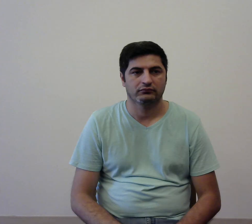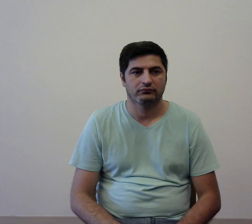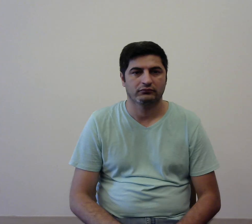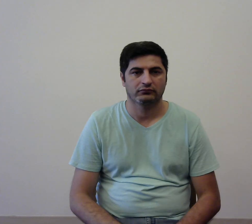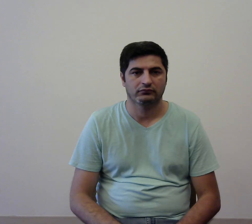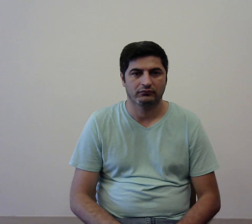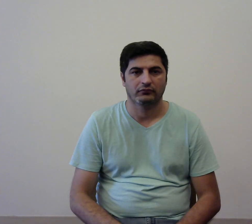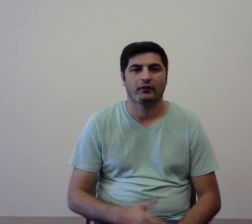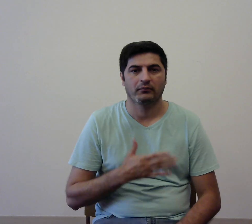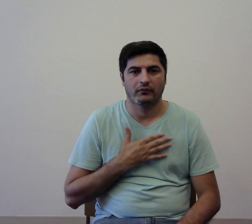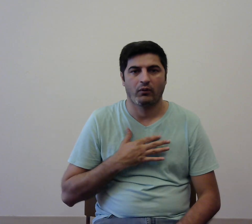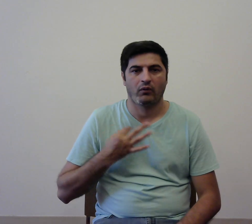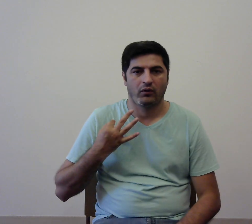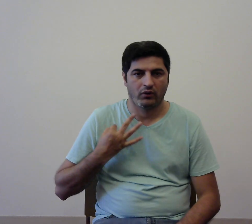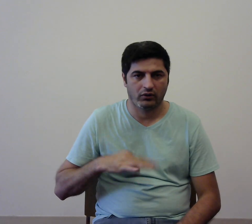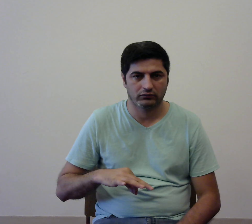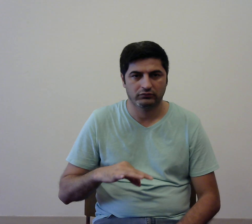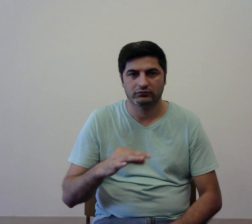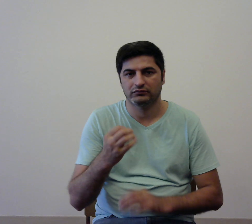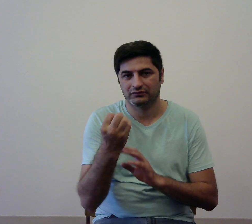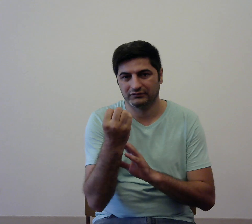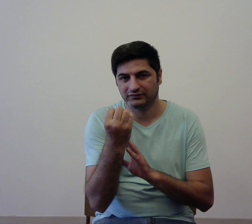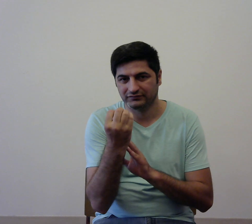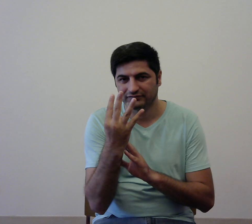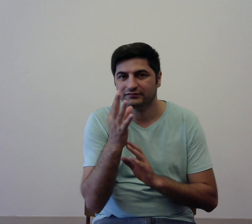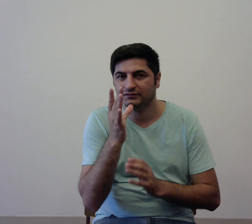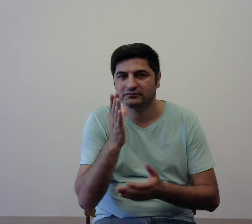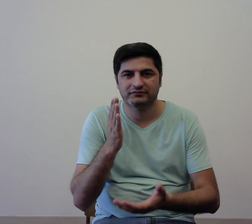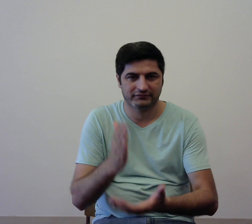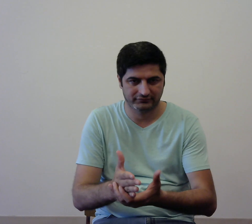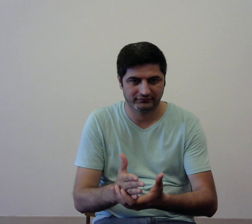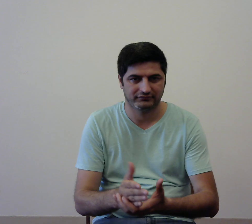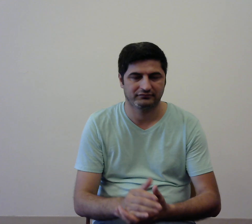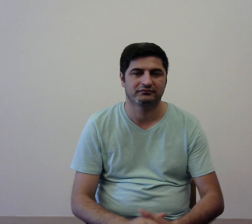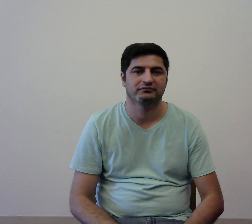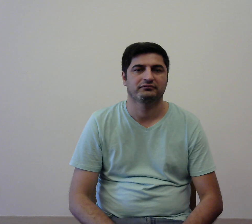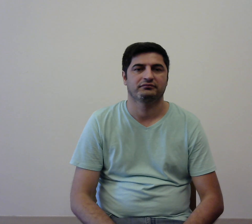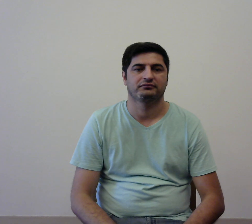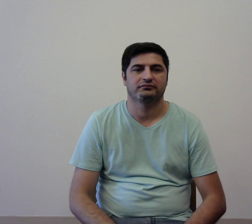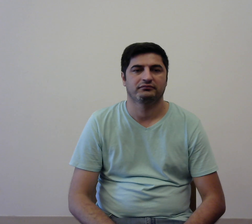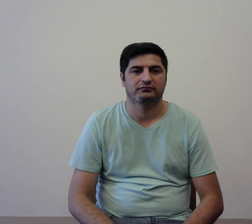Mənim oğlumun 14 yaşı var